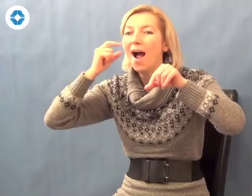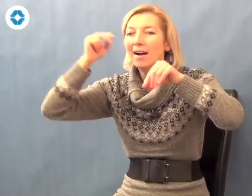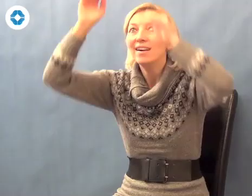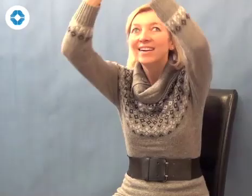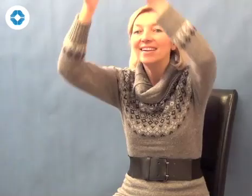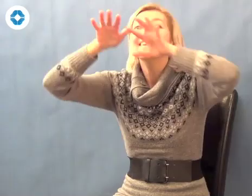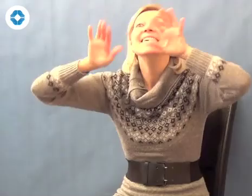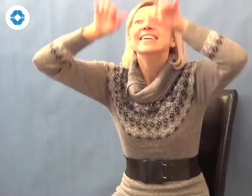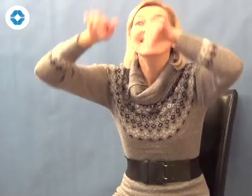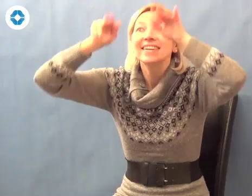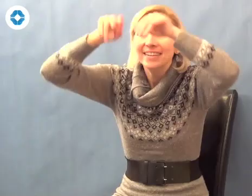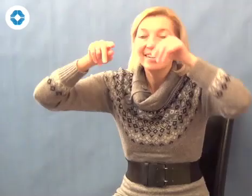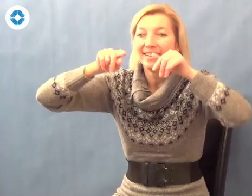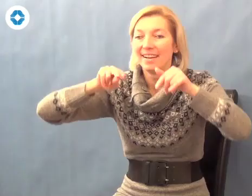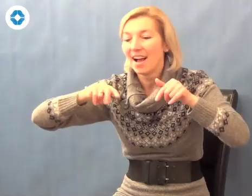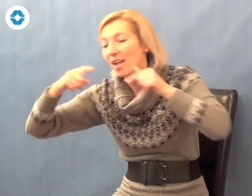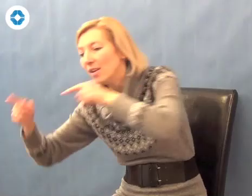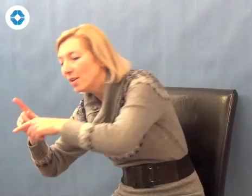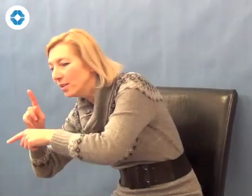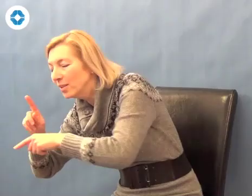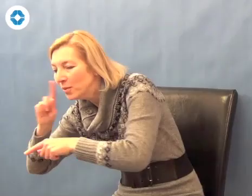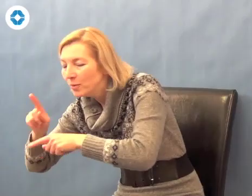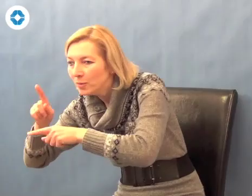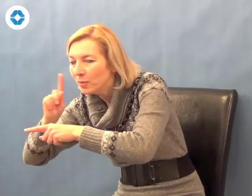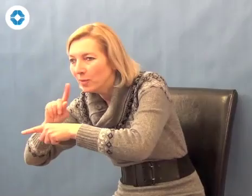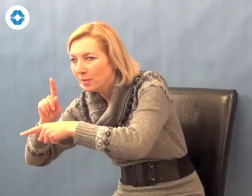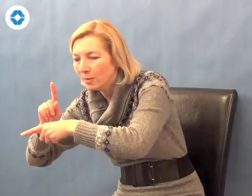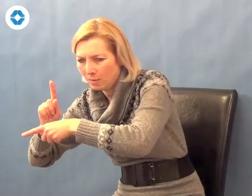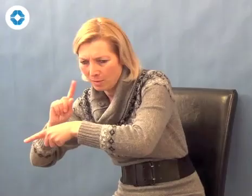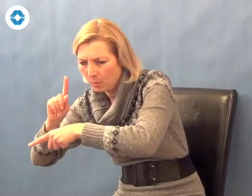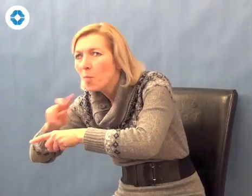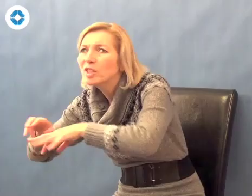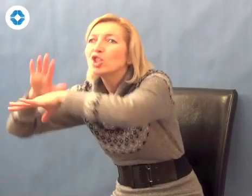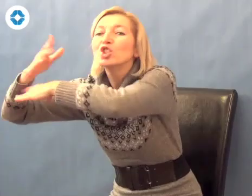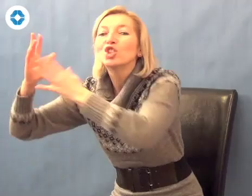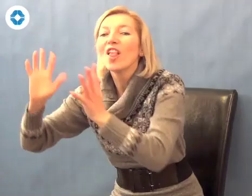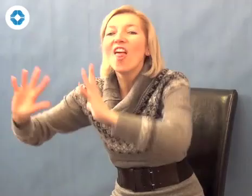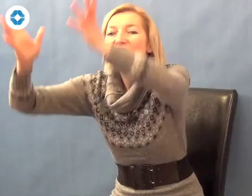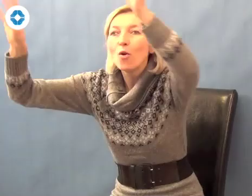Pies podskakiwał, a chłopiec wspinał się po drzewie.